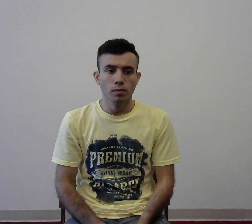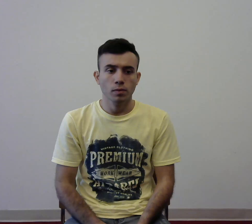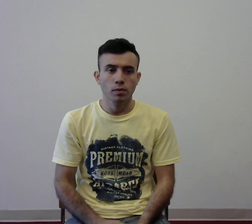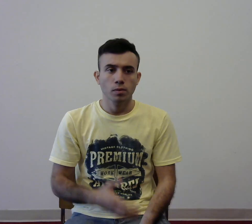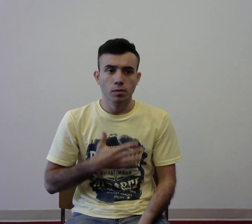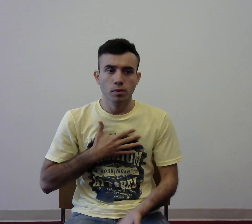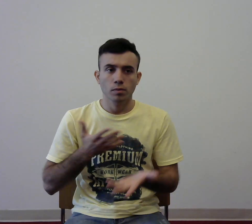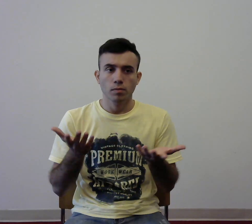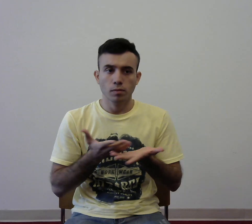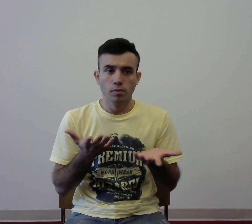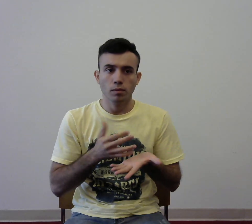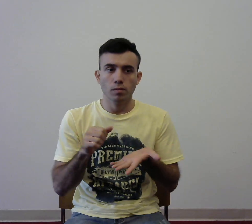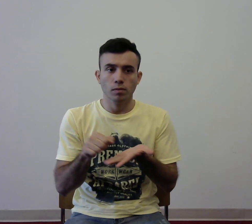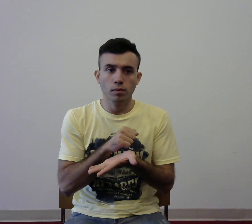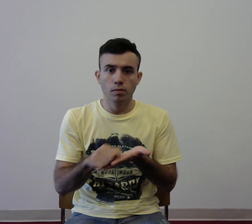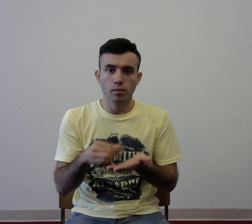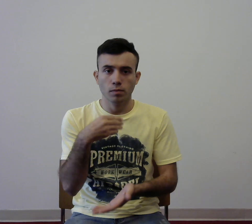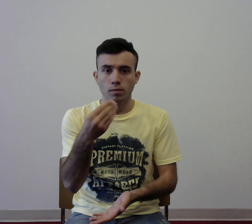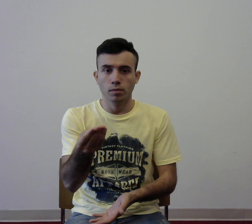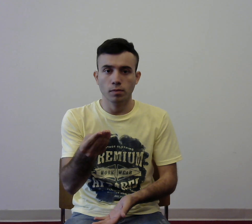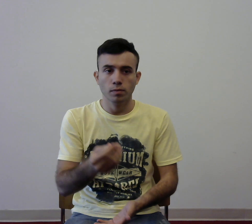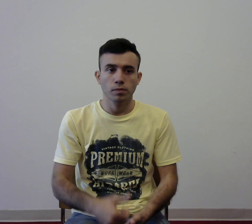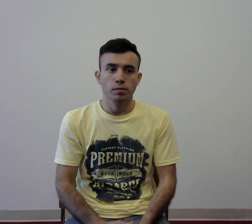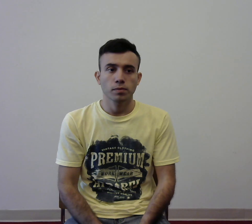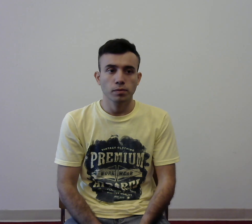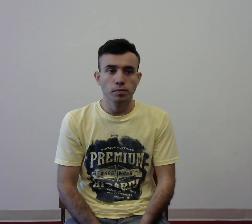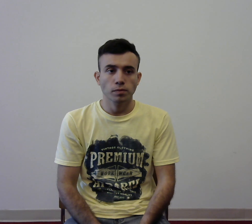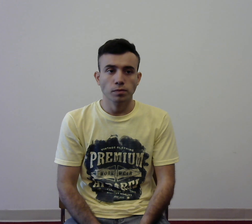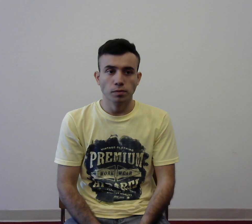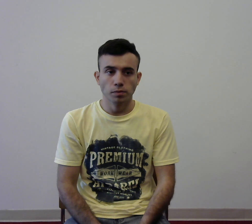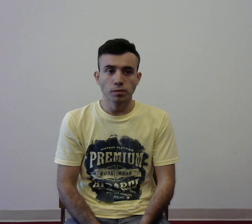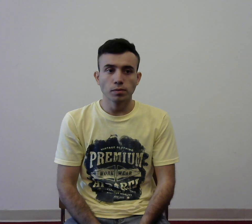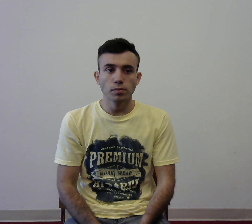Mən hansı sənədləri verməliyəm?